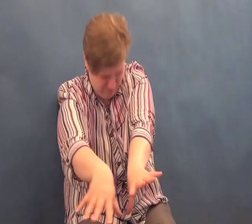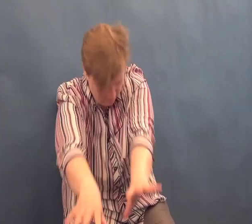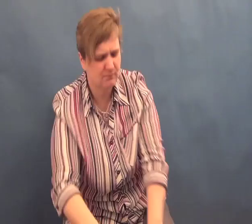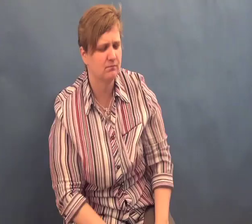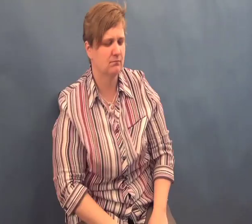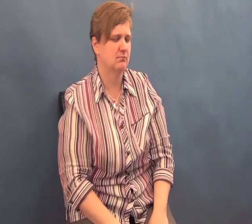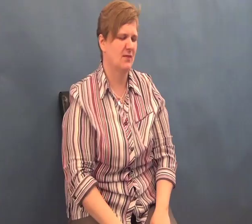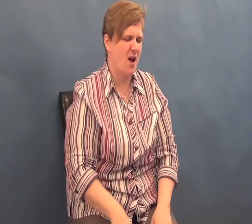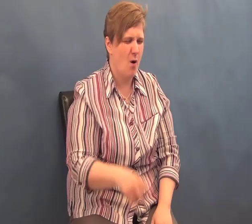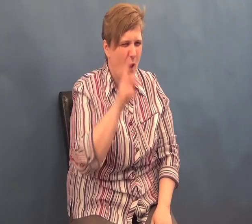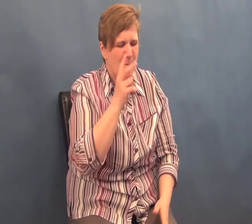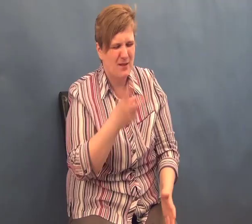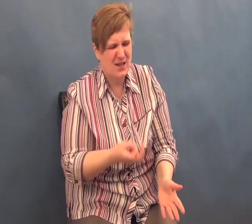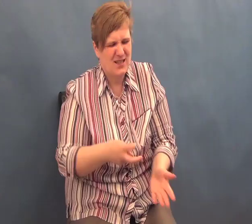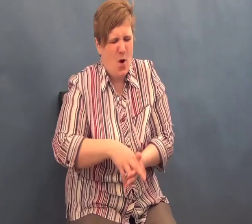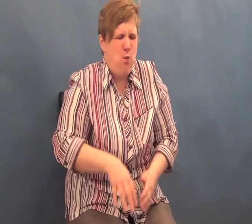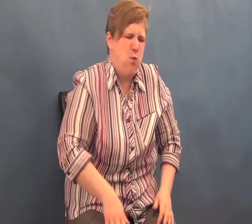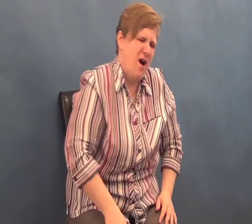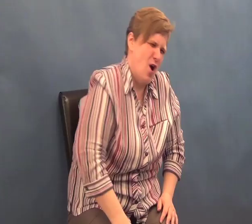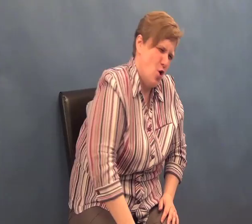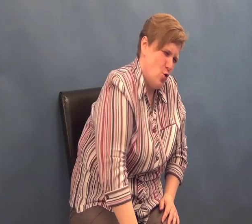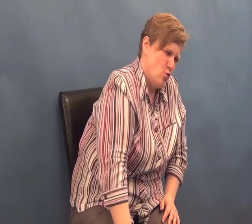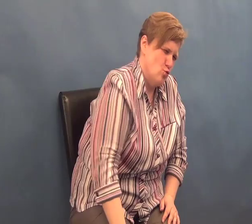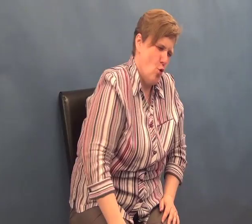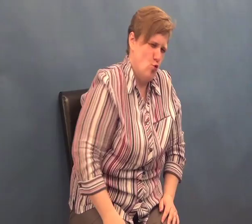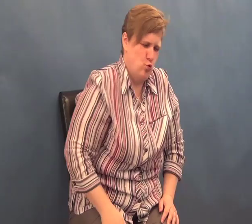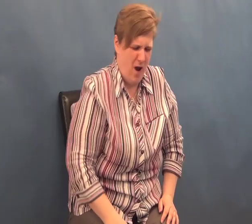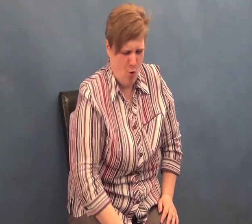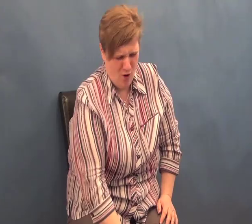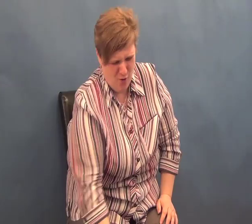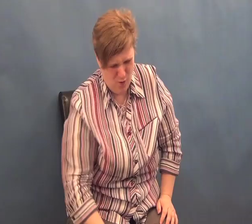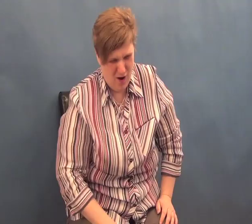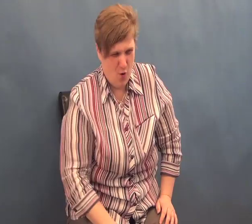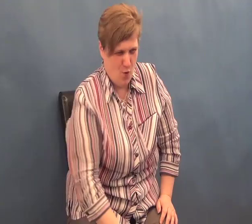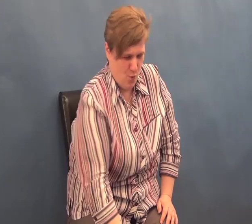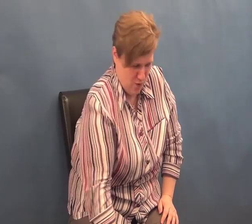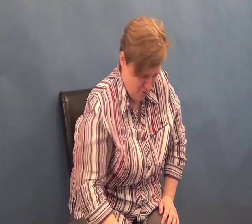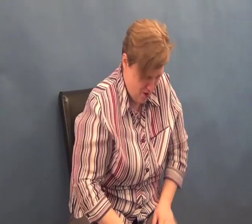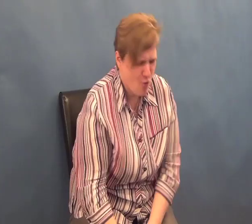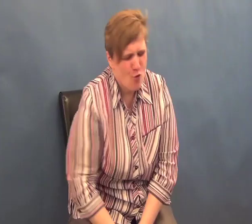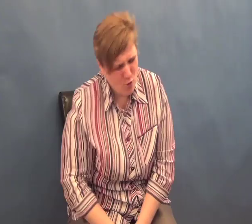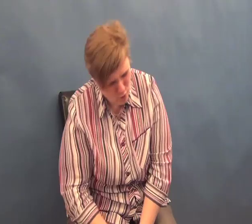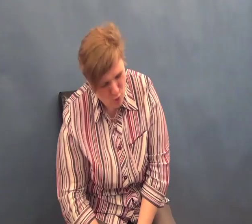Chłopak wstaje, trzyma się za kolano i syczy z bólu.